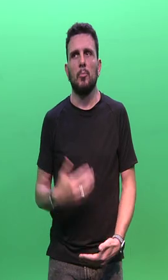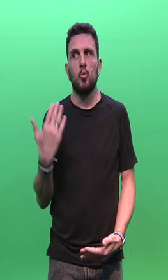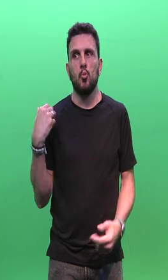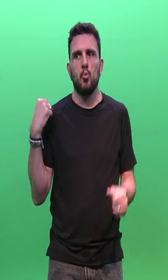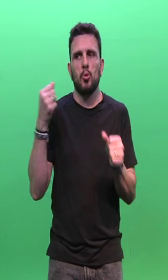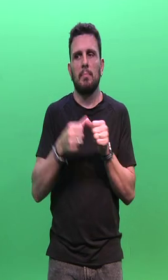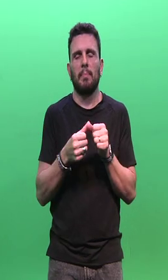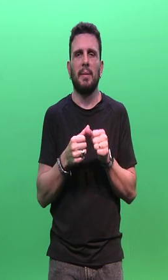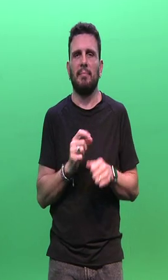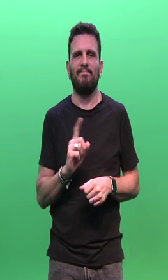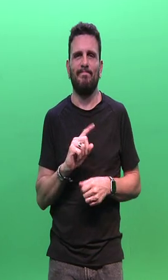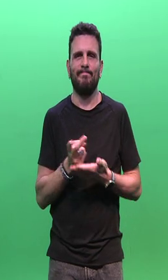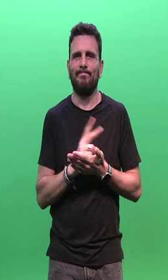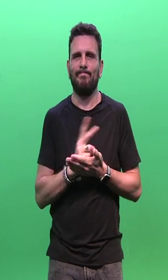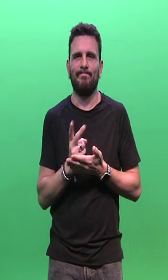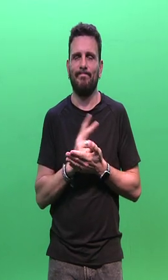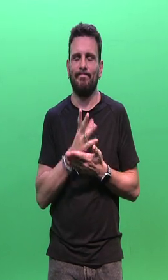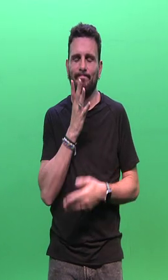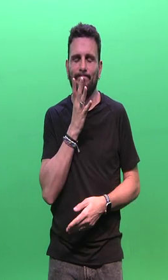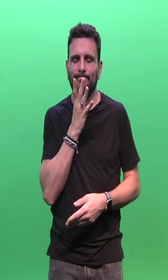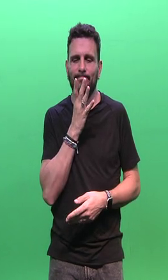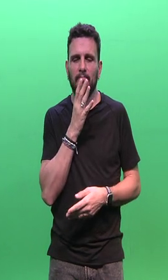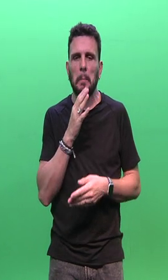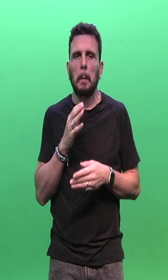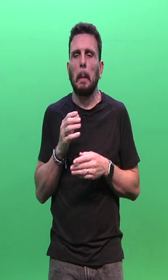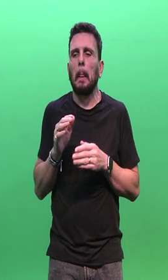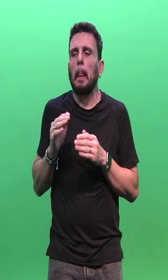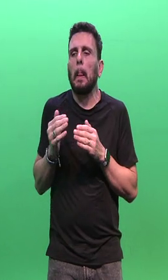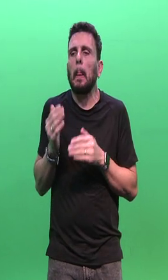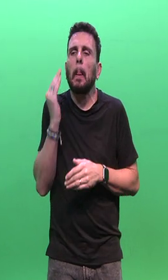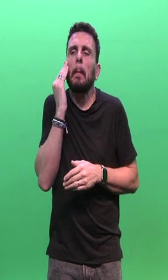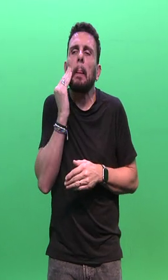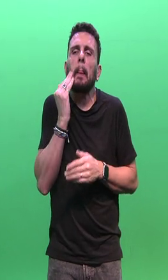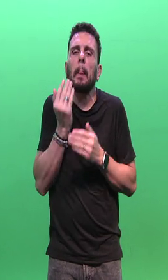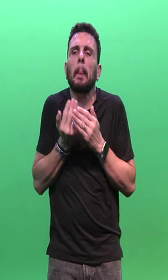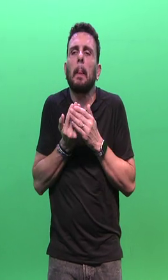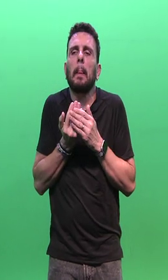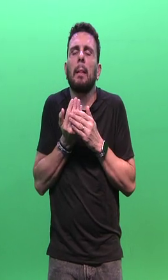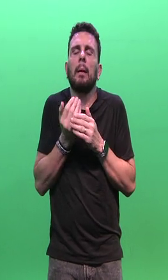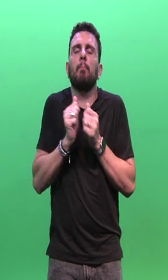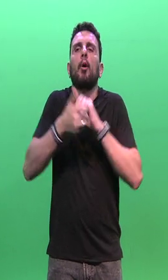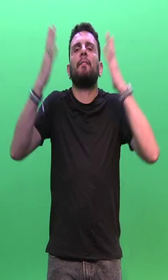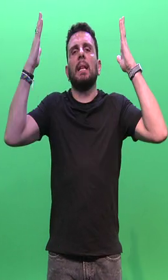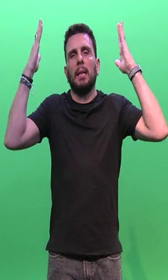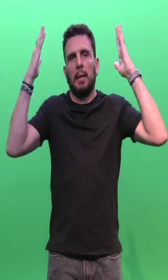Últimament no puc dormir, dormo fatal. Quan arriba la matinada per fi puc dormir una mica!